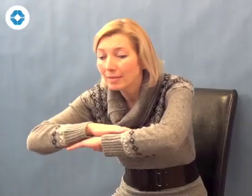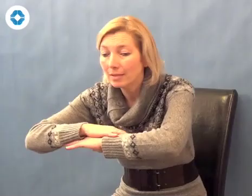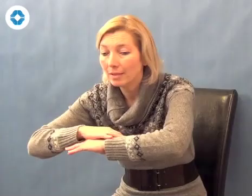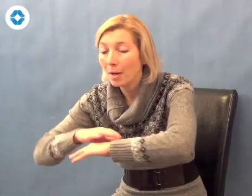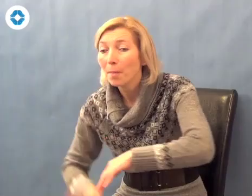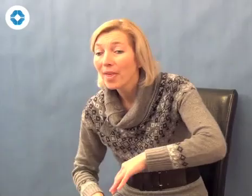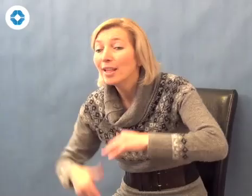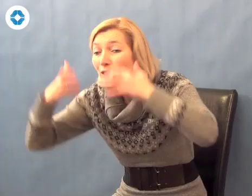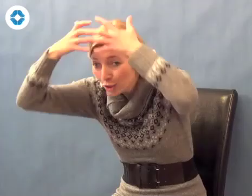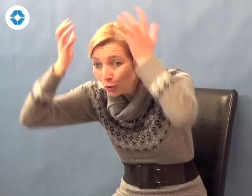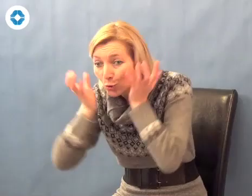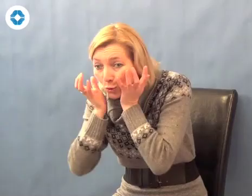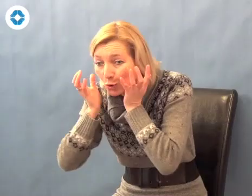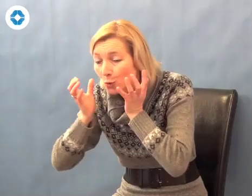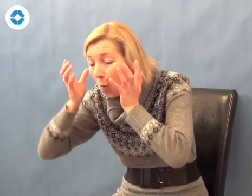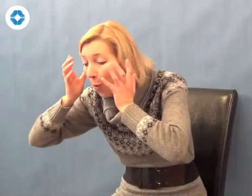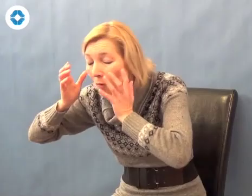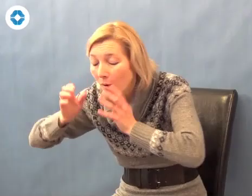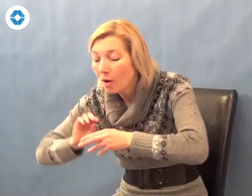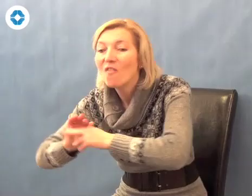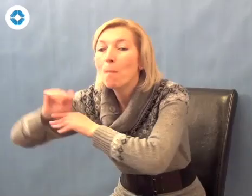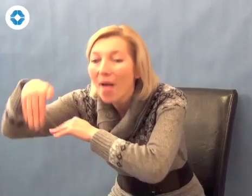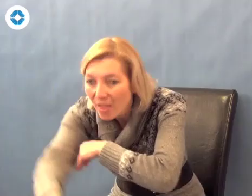Pies ze słoikiem na głowie wypadł przez okno.